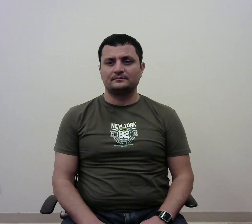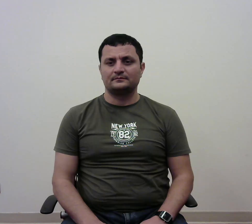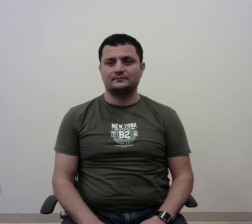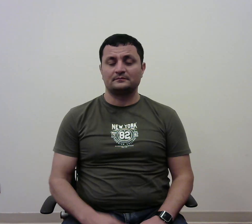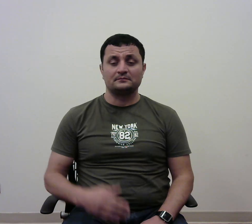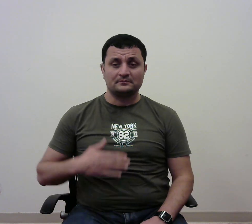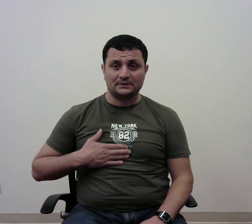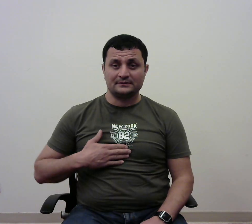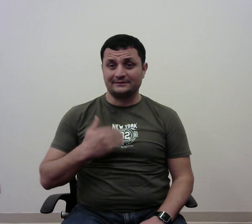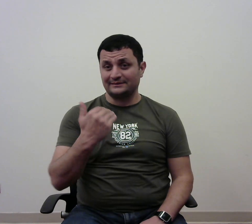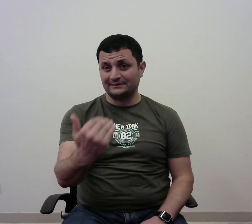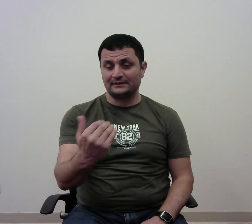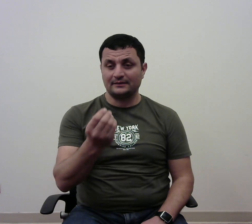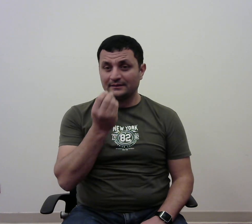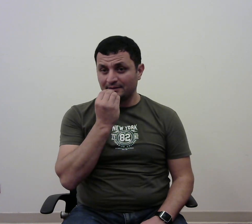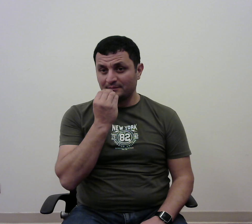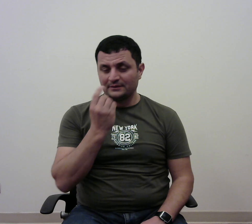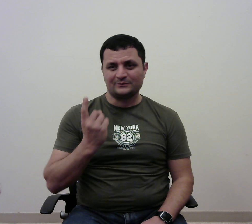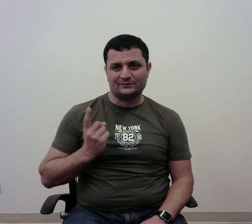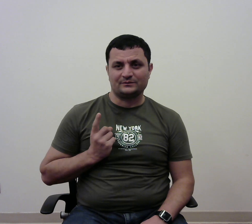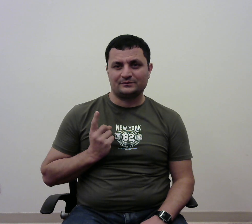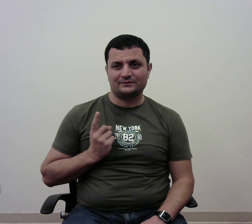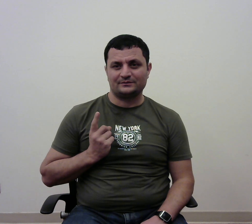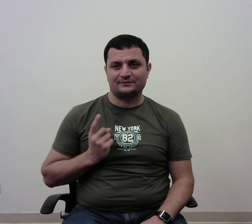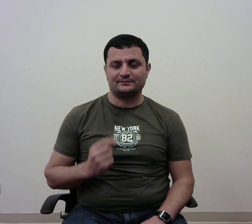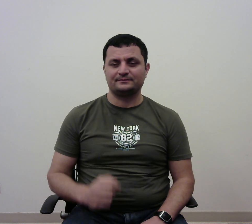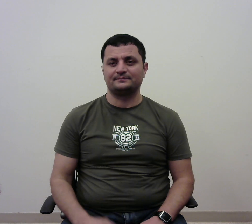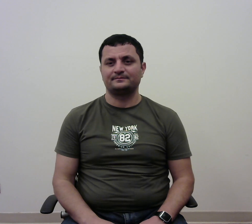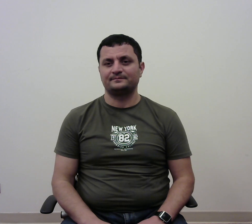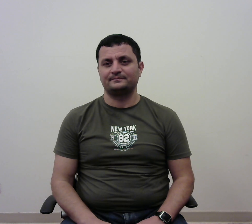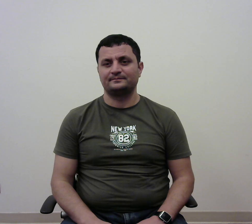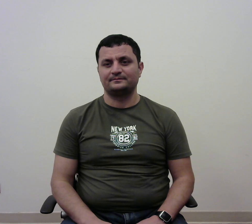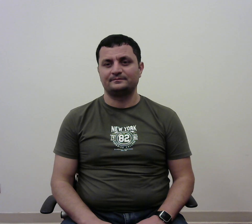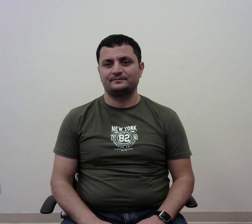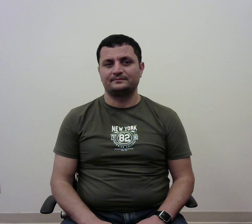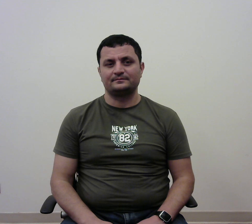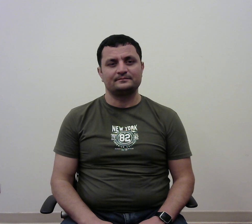Mən sizi naharda gözləyəcəm